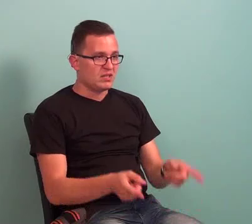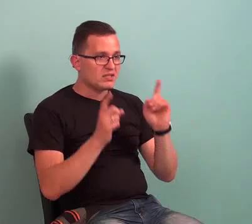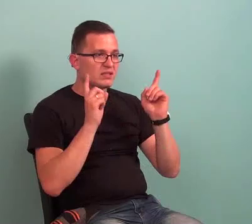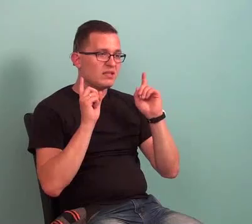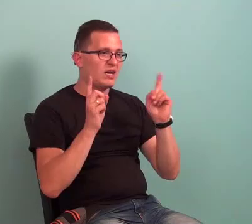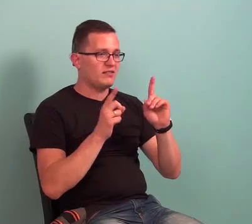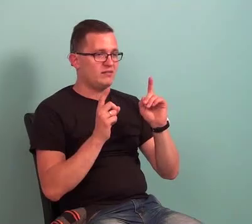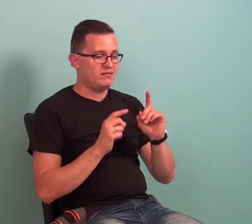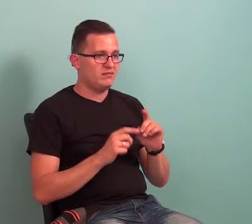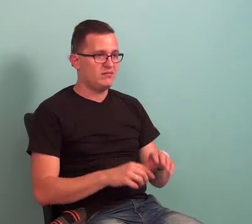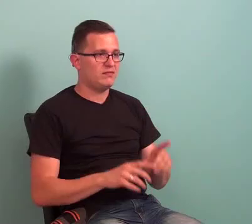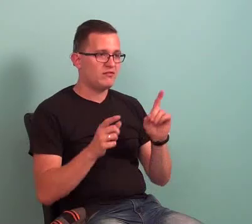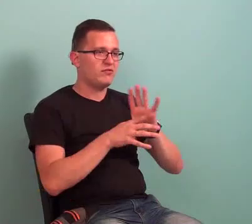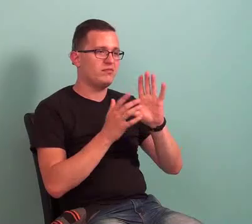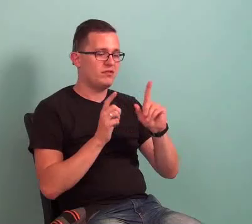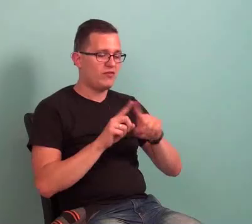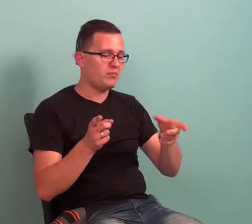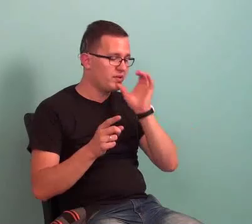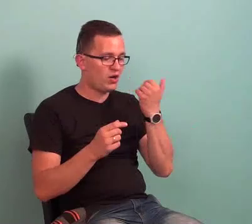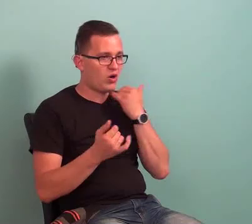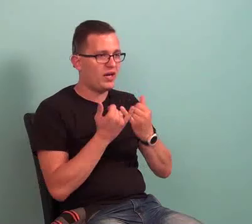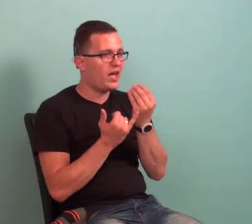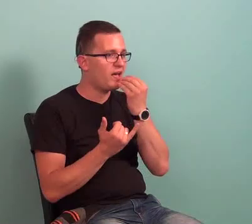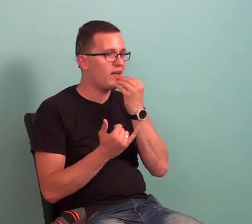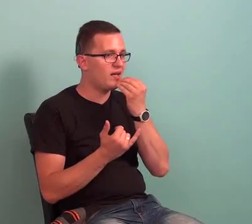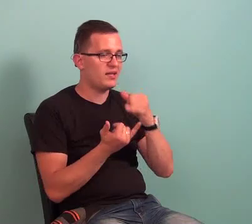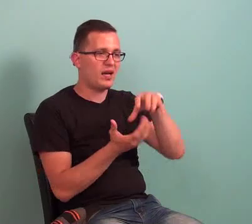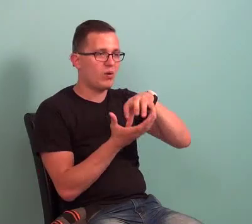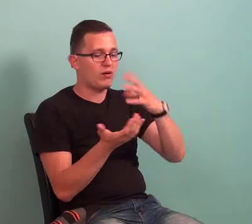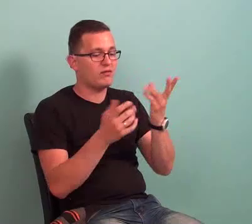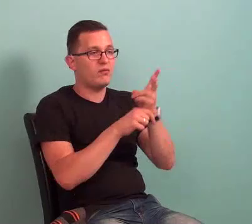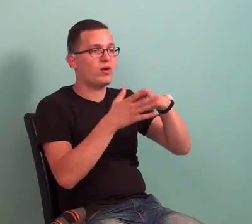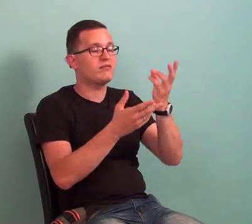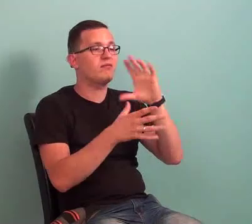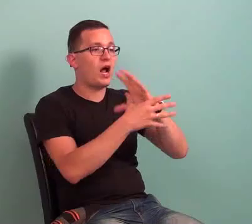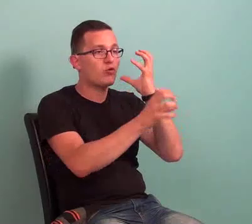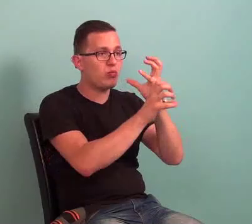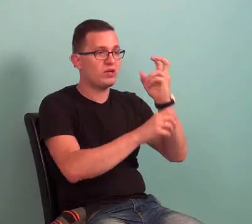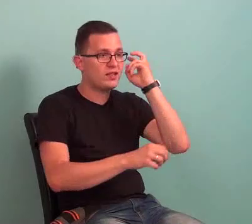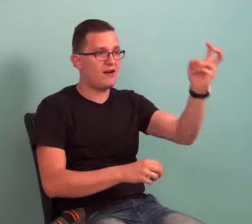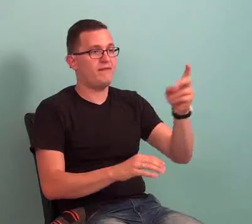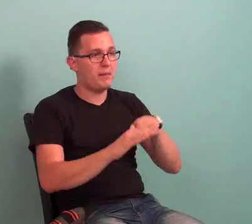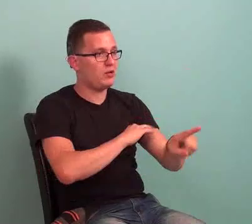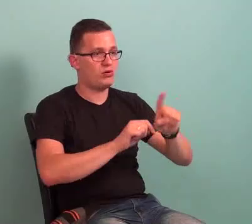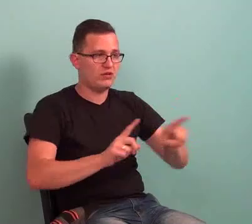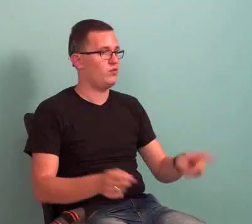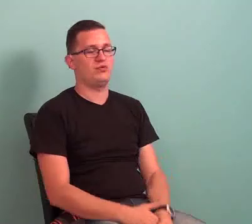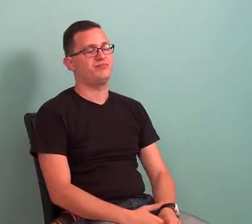Zakaz jedzenia hamburgerów i picia alkoholu w autobusie, tramwaju czy w metrze.